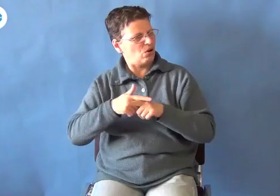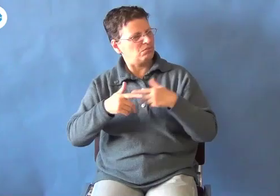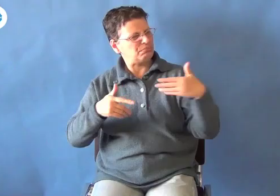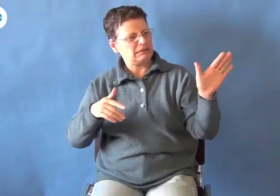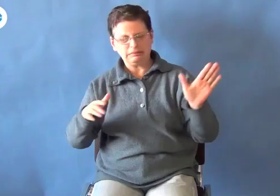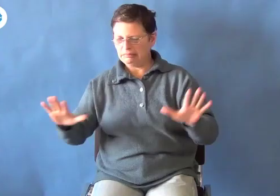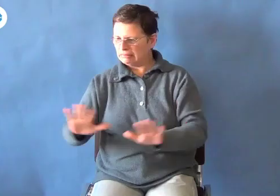Bez koni.